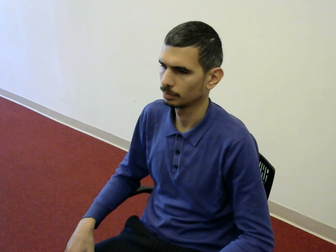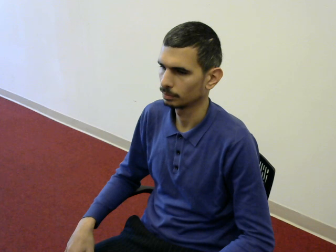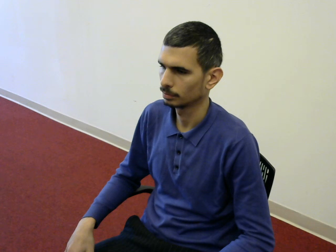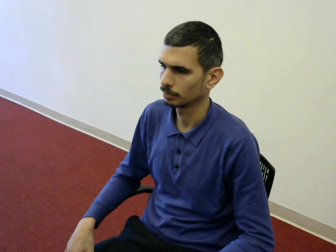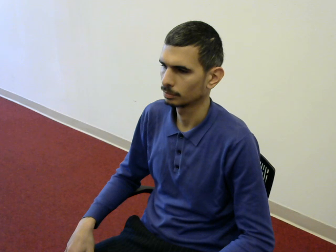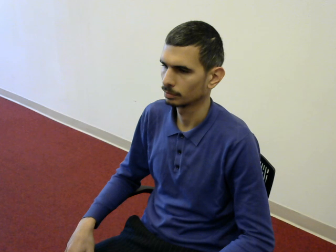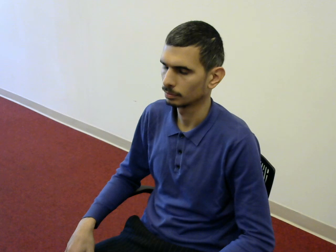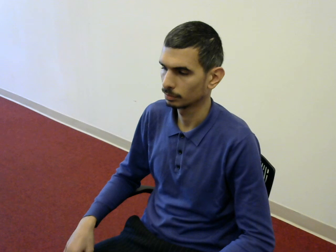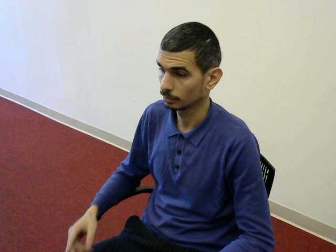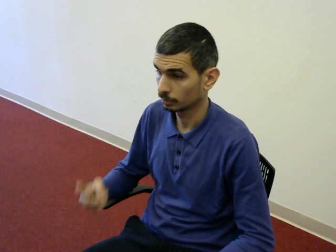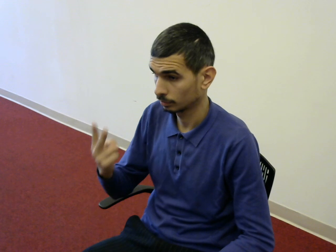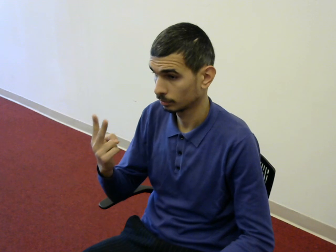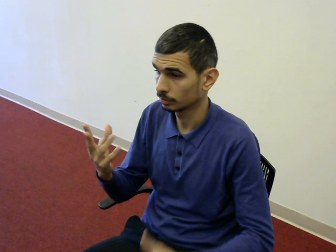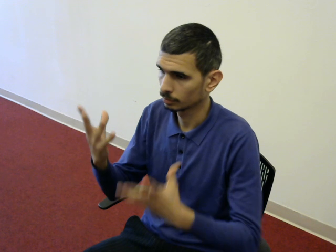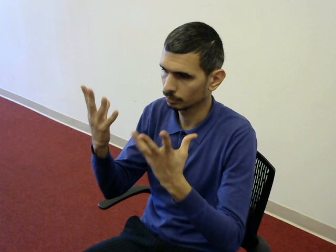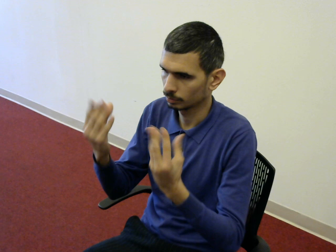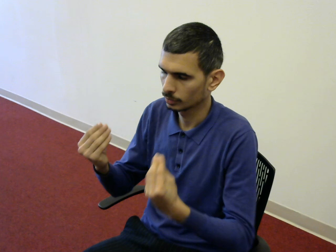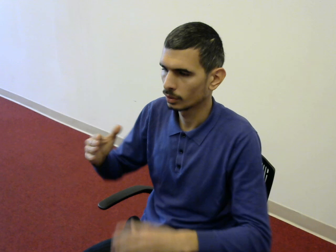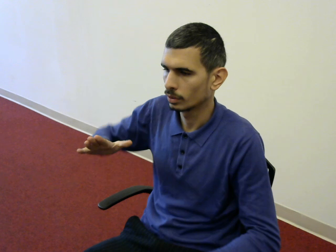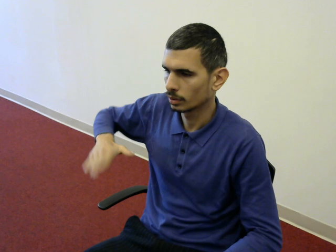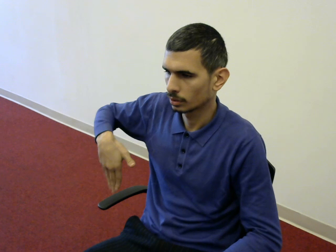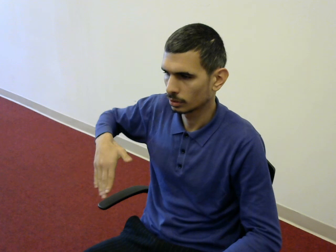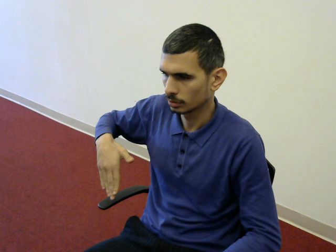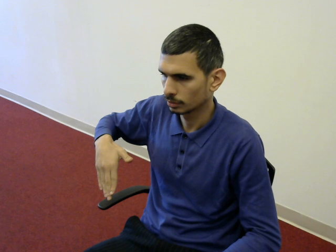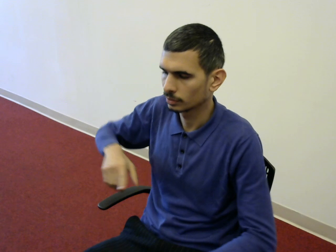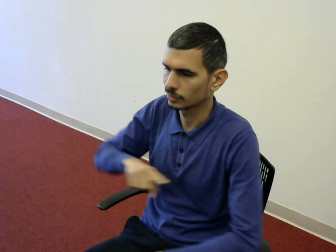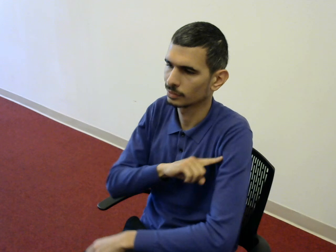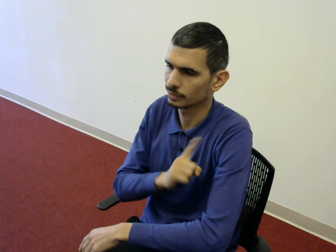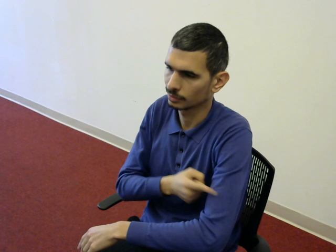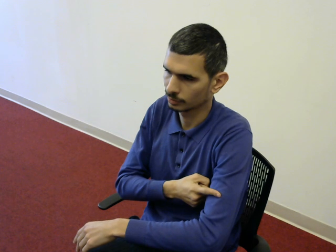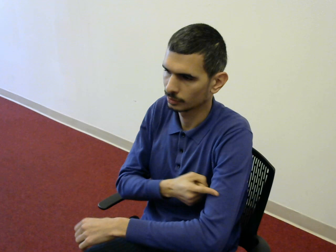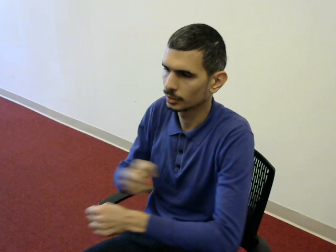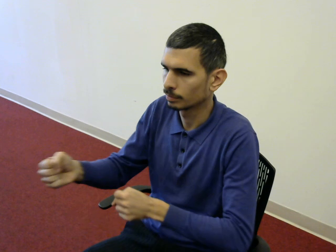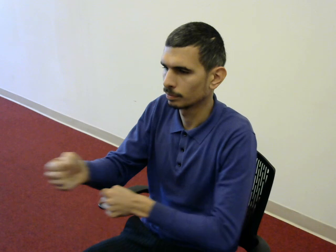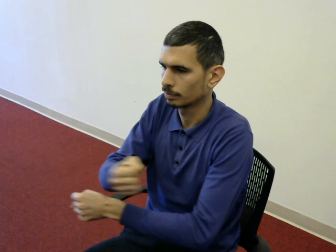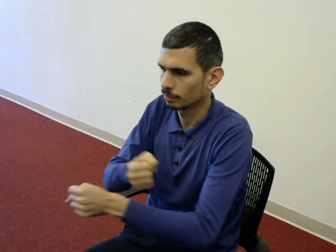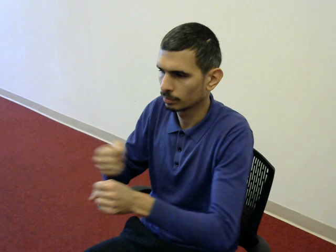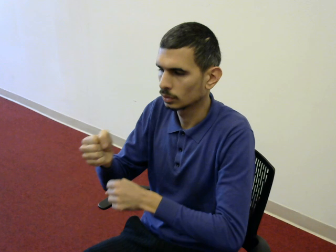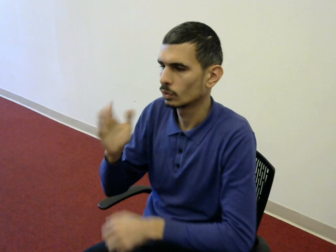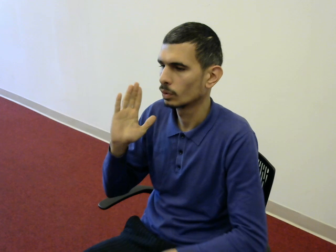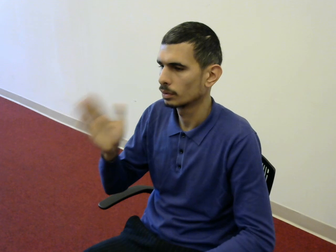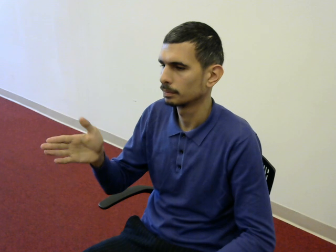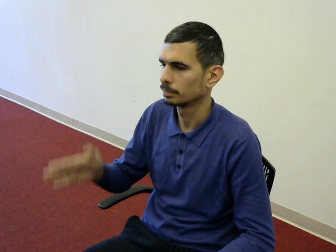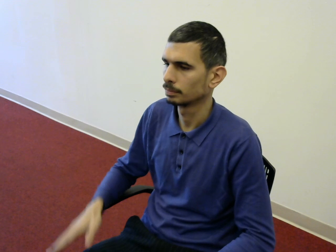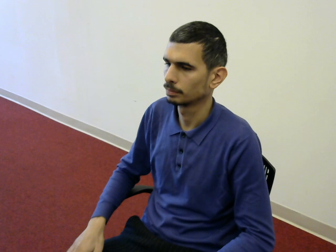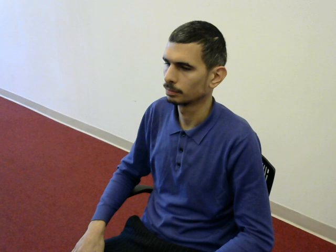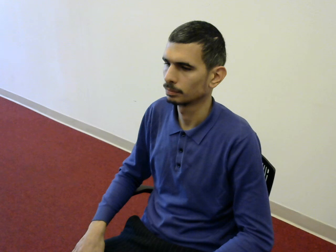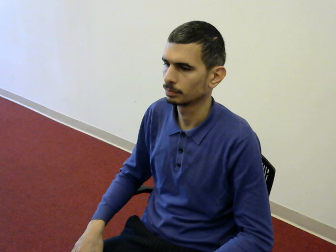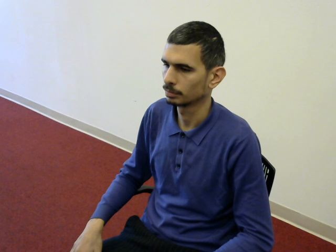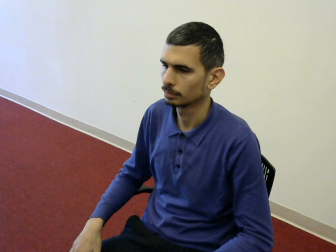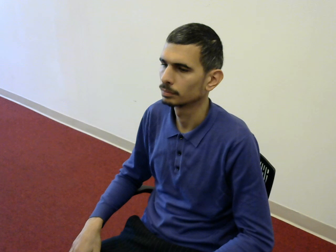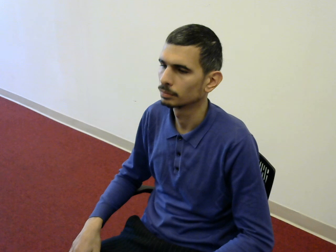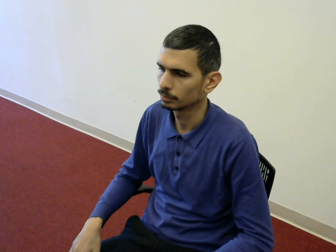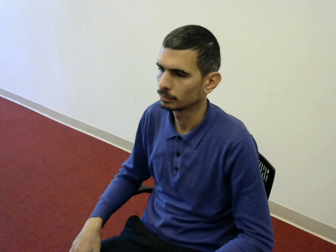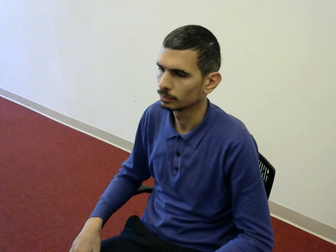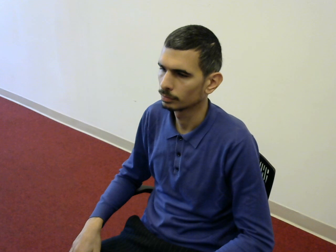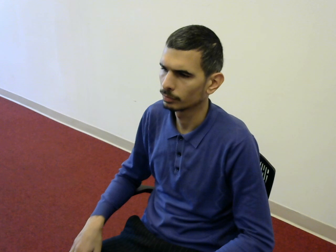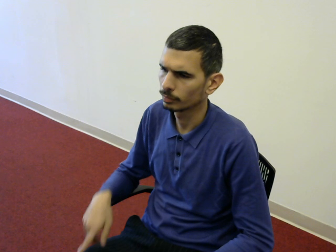İki gün sonra güclü külək olacaq